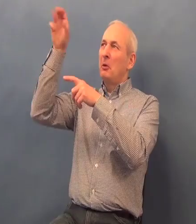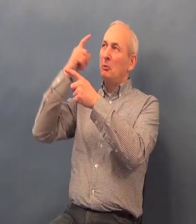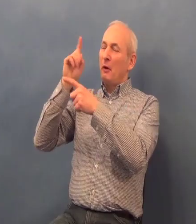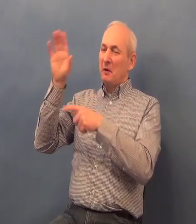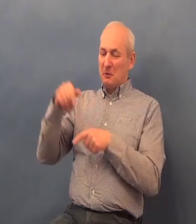Patrzy na wspaniałe owoce.